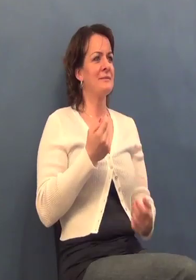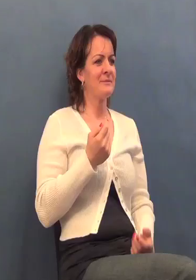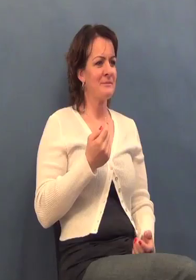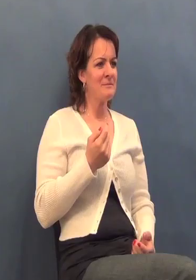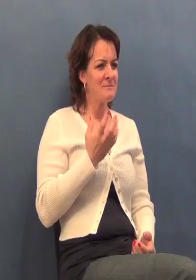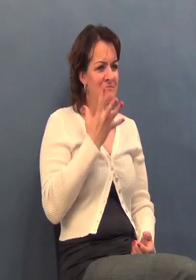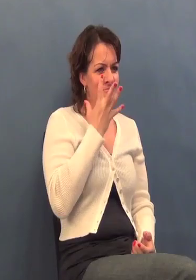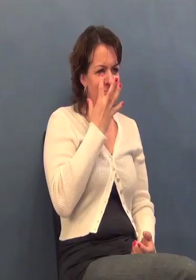Zaczyna się złościć.